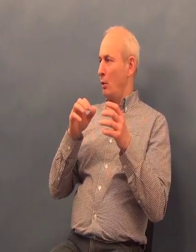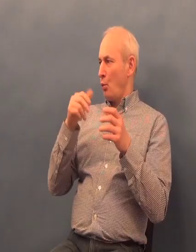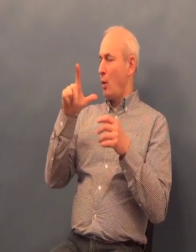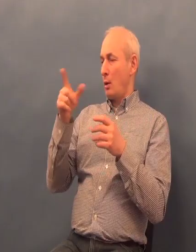O właśnie.